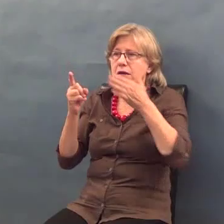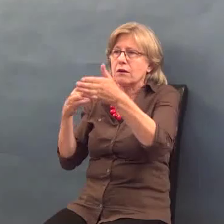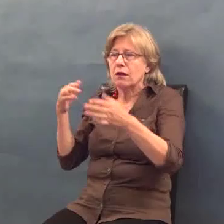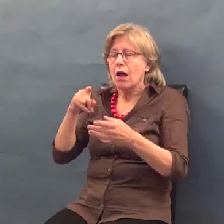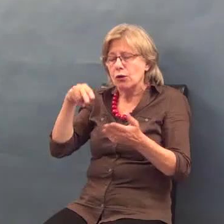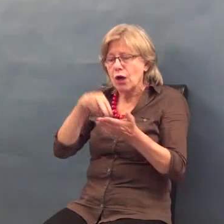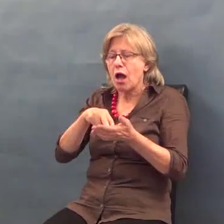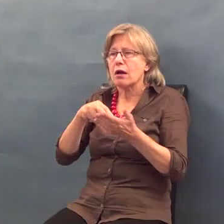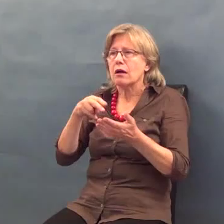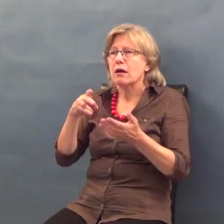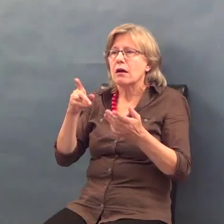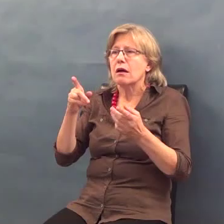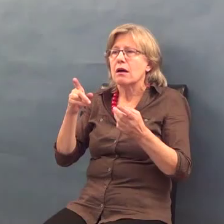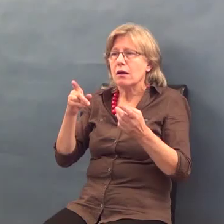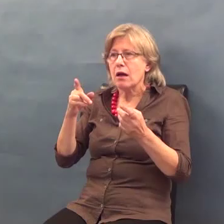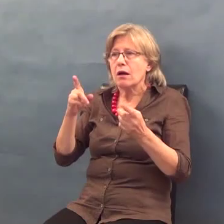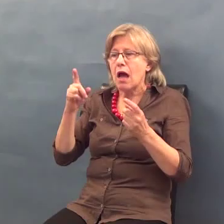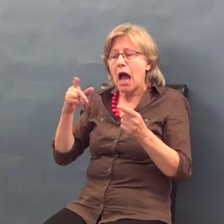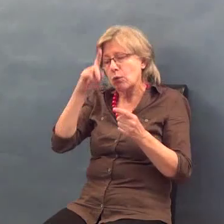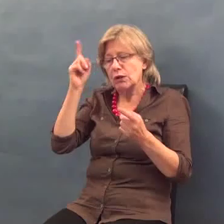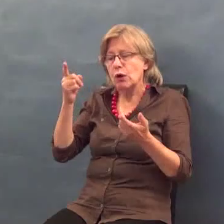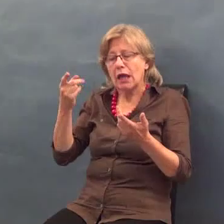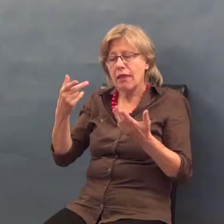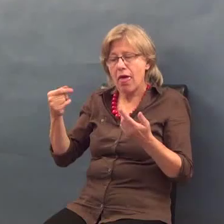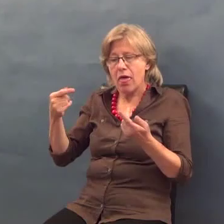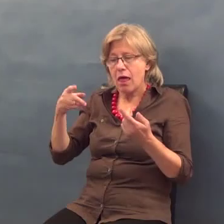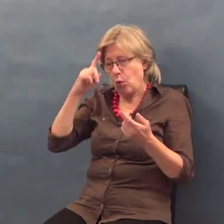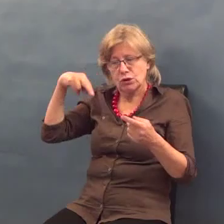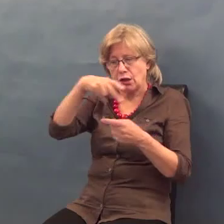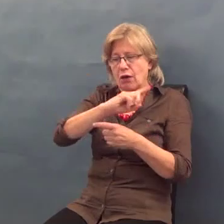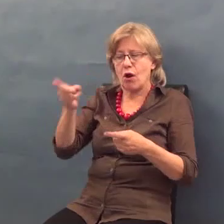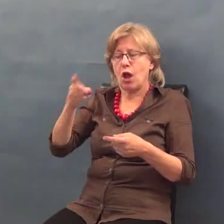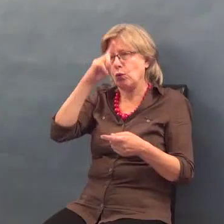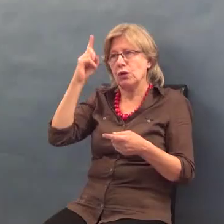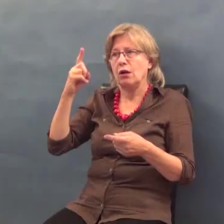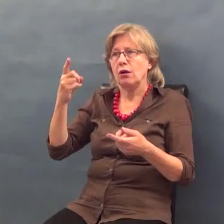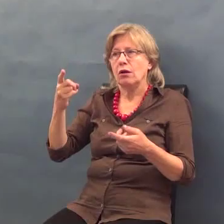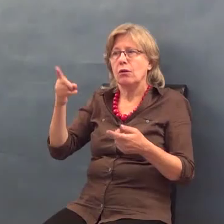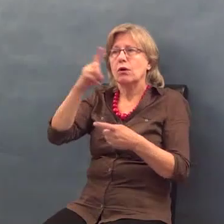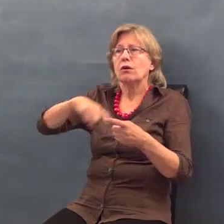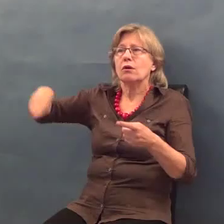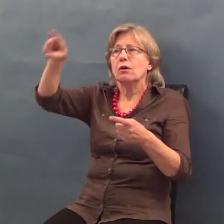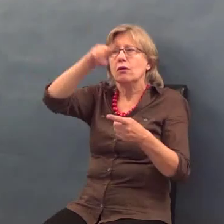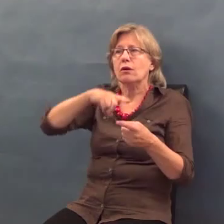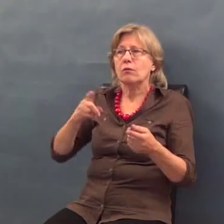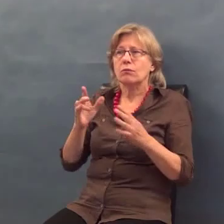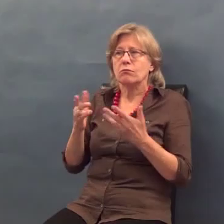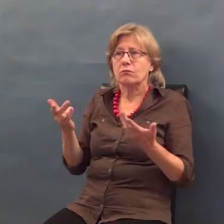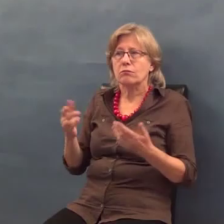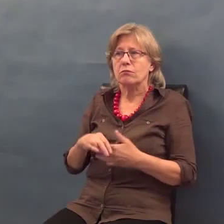Trzeba stać, ludziom nie wolno tędy przechodzić, tak pokazuje ten okrągły znak.